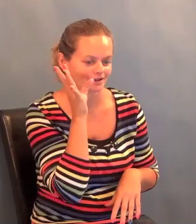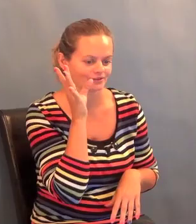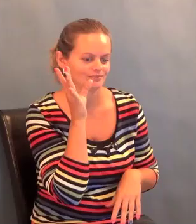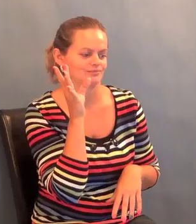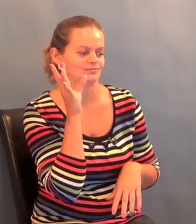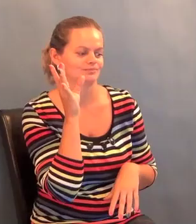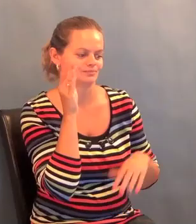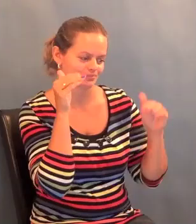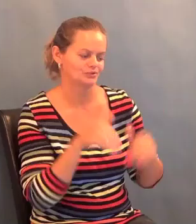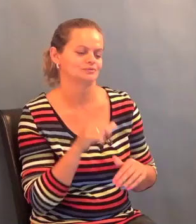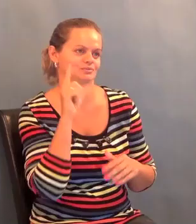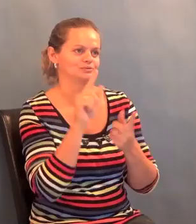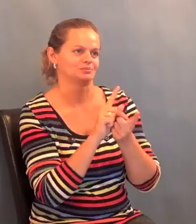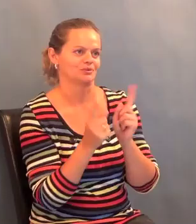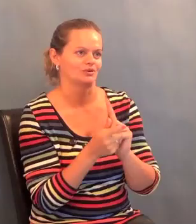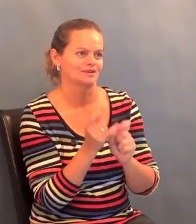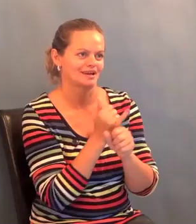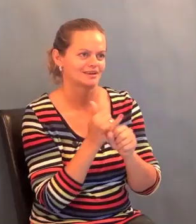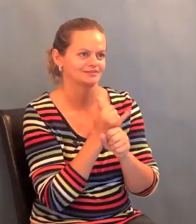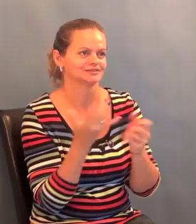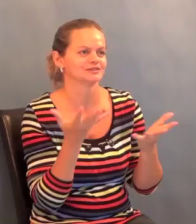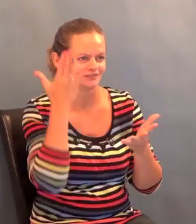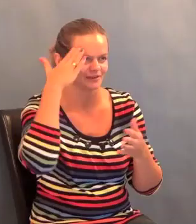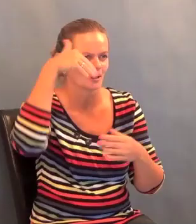Rano możemy się spotkać na kawę.